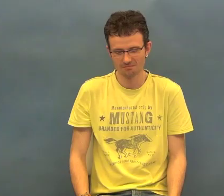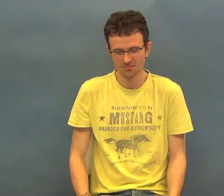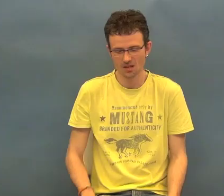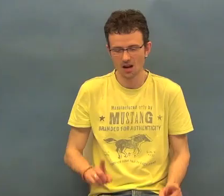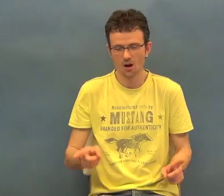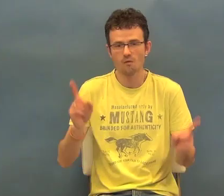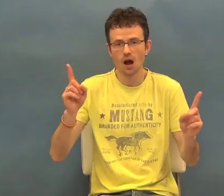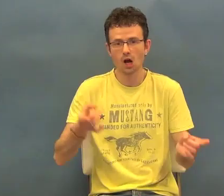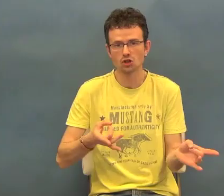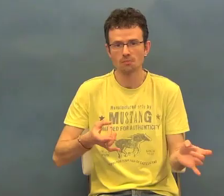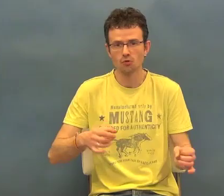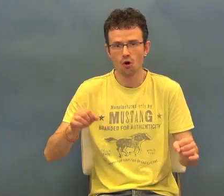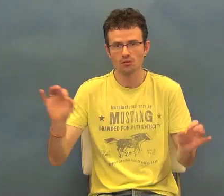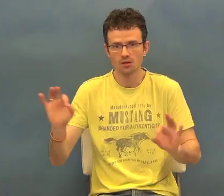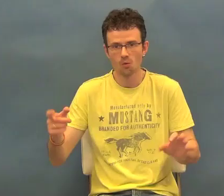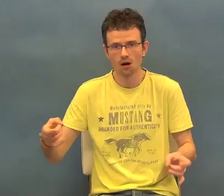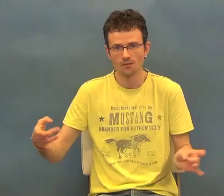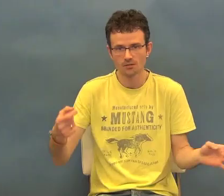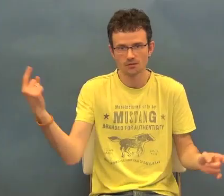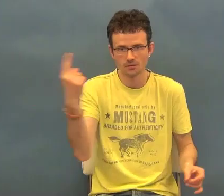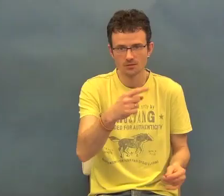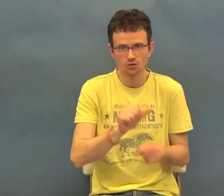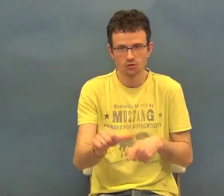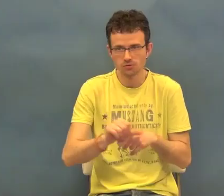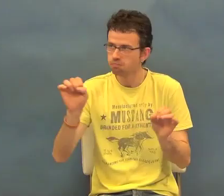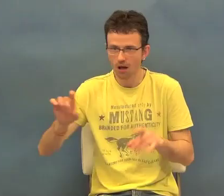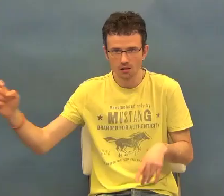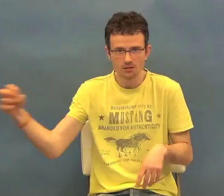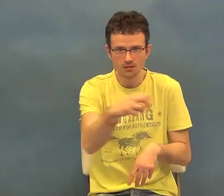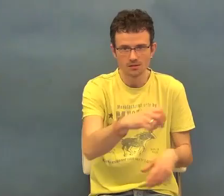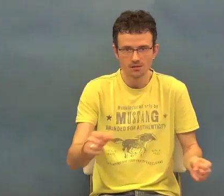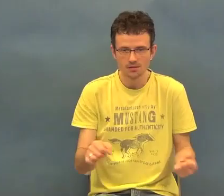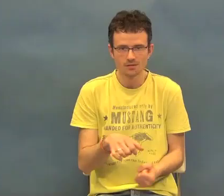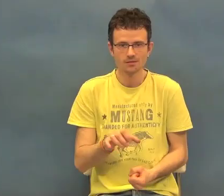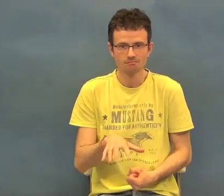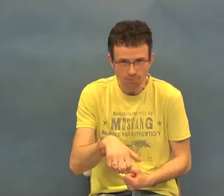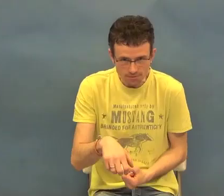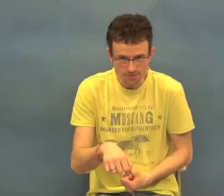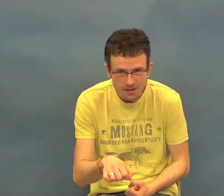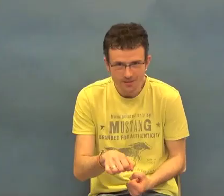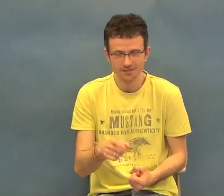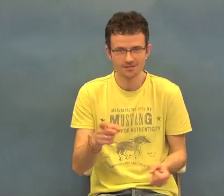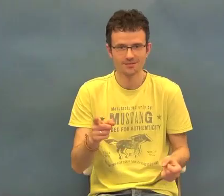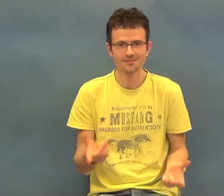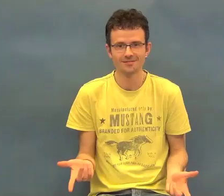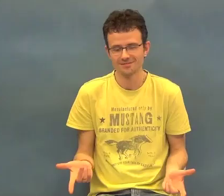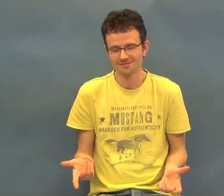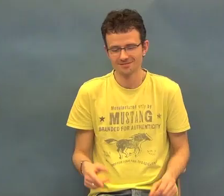Trzeba uważać, żeby z banku szybko nie wbiec na ulicę, bo samochody jeżdżą i może być wypadek.